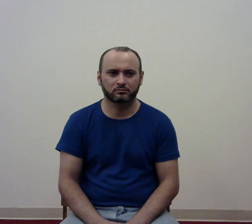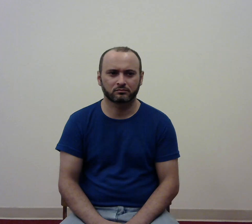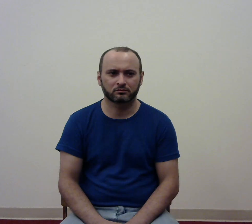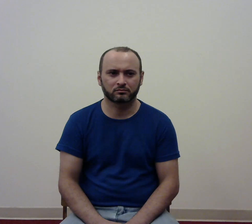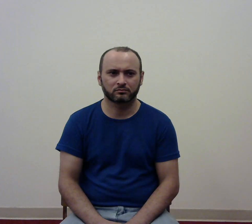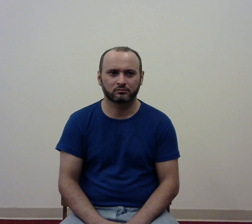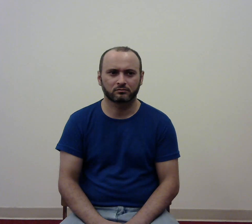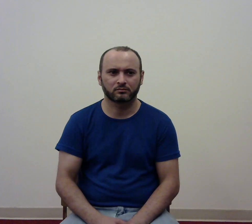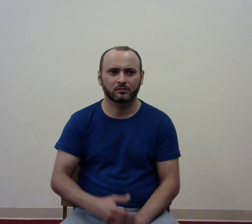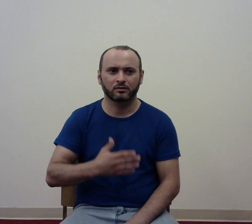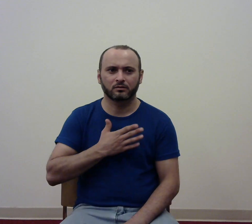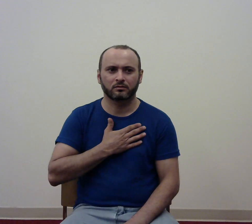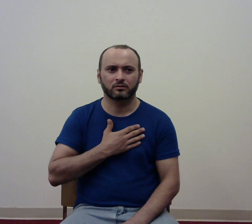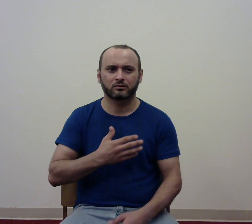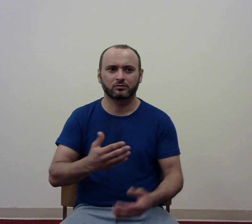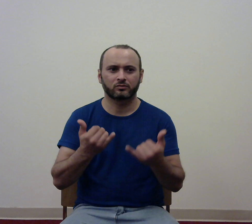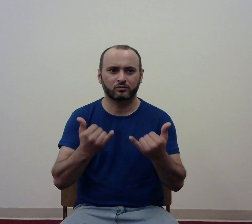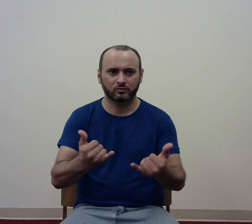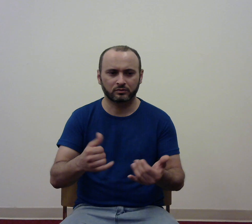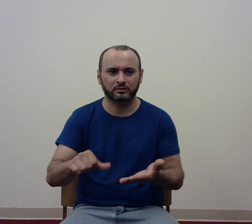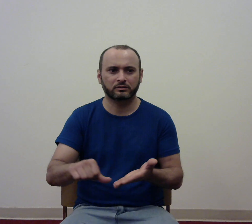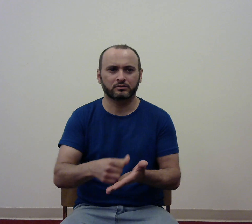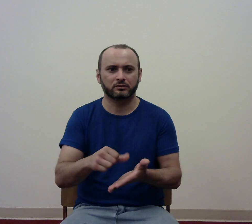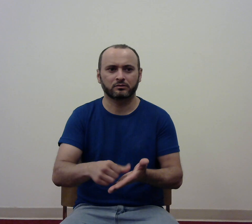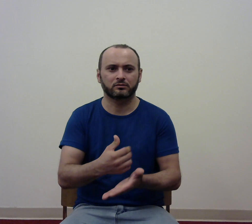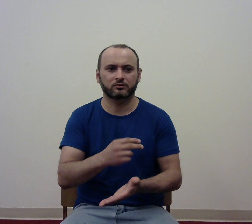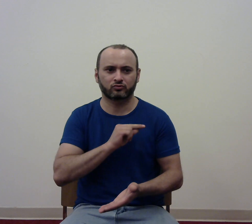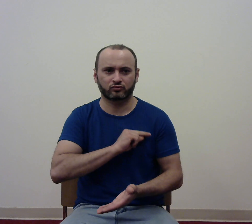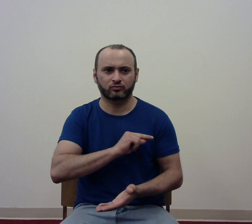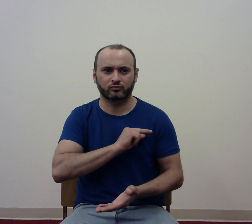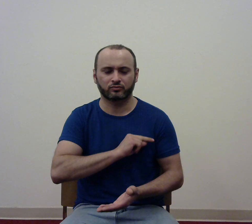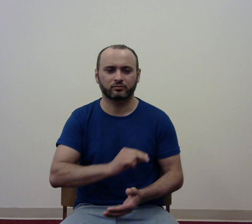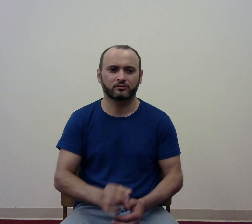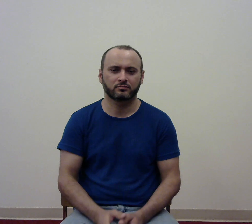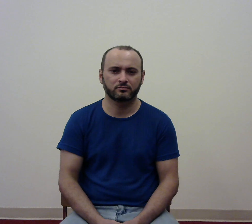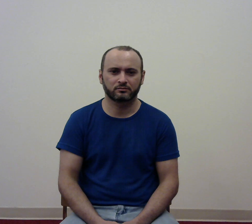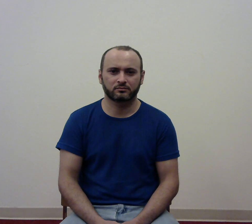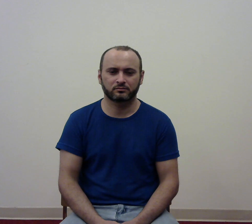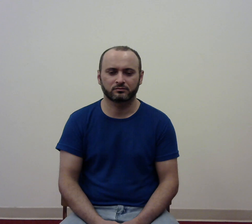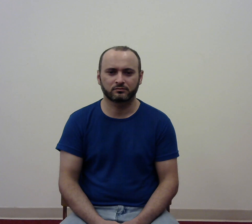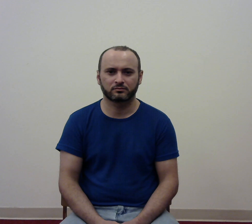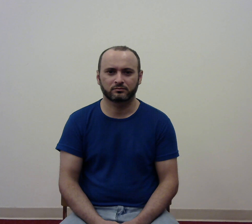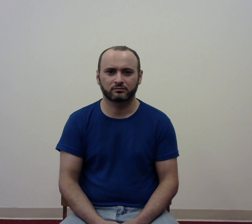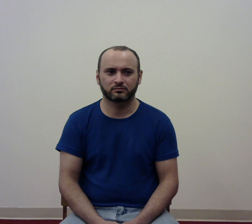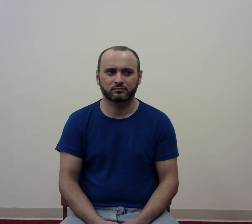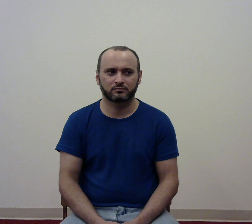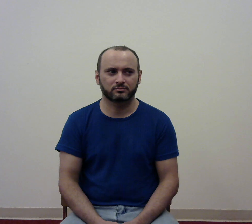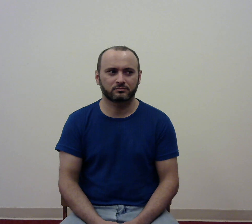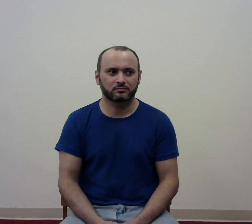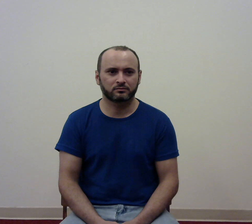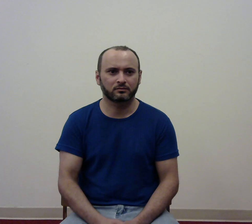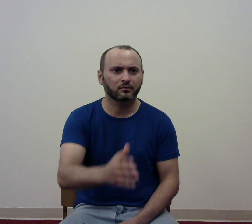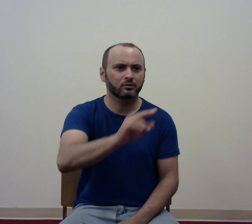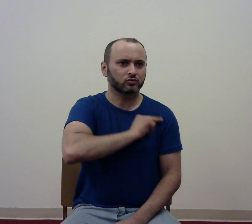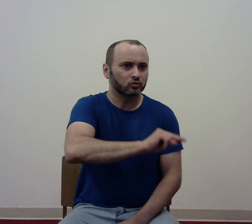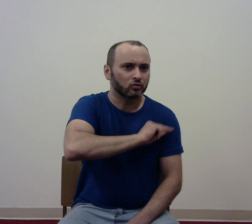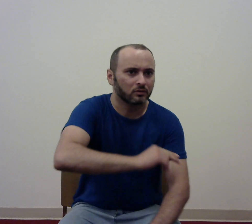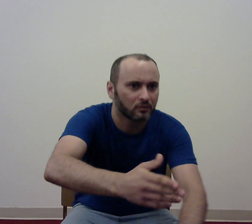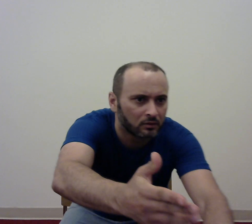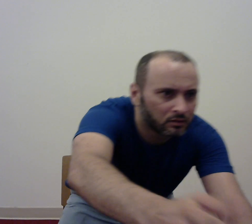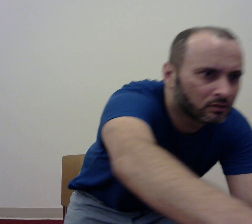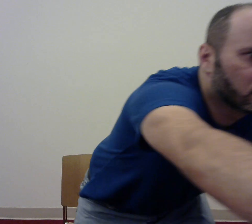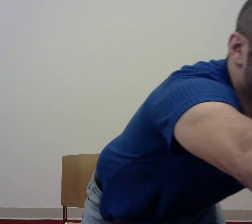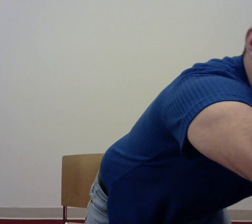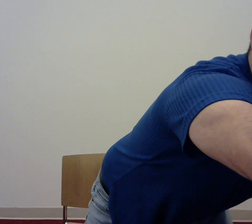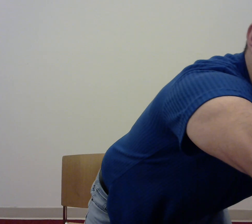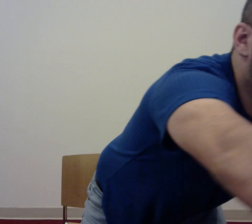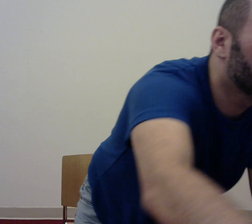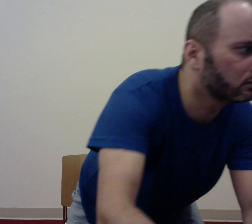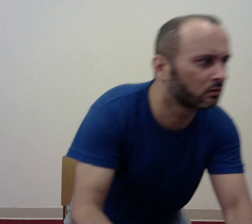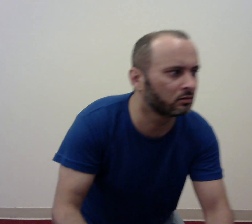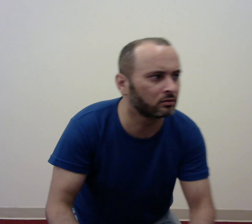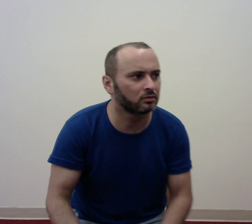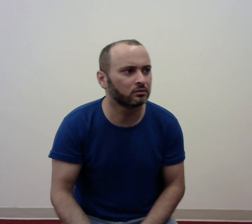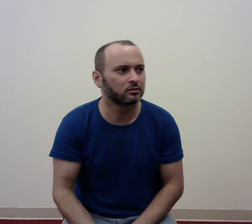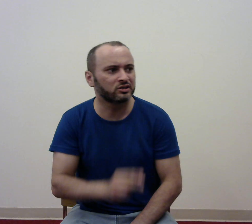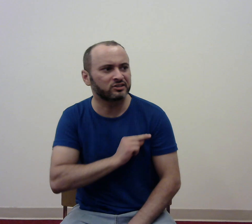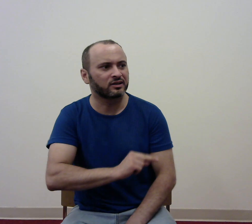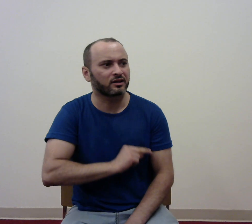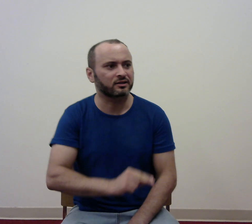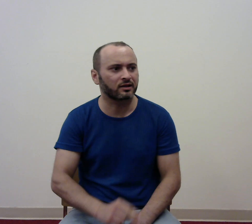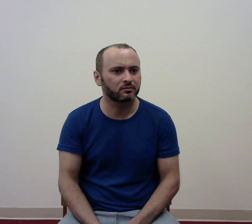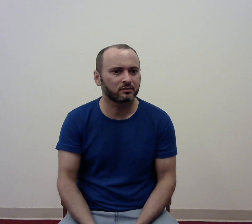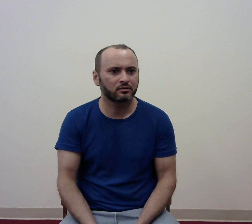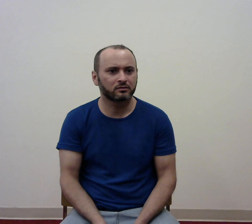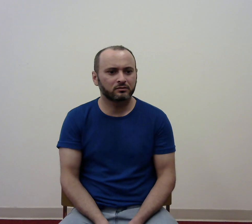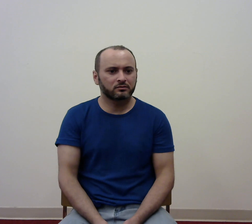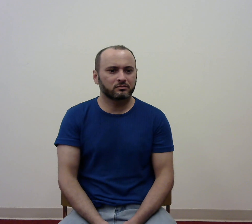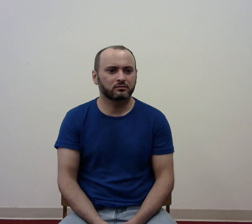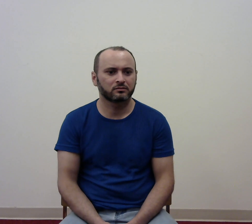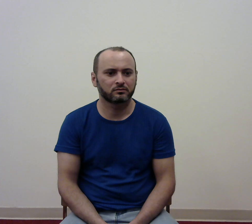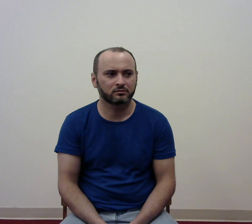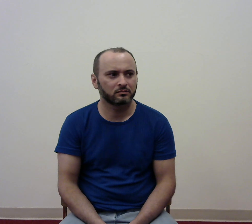Mən indi zərgər işləyirəm